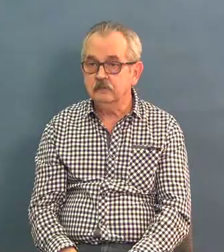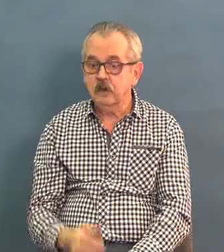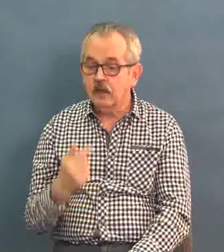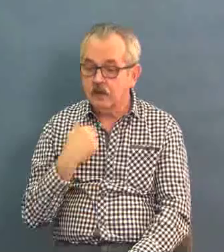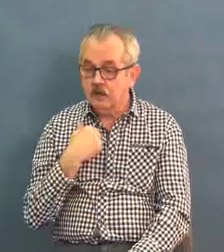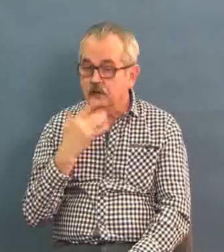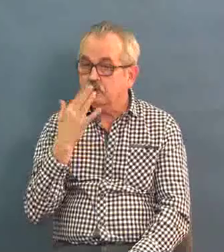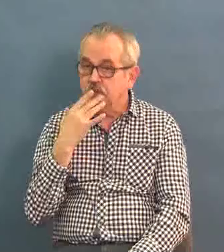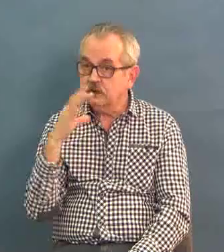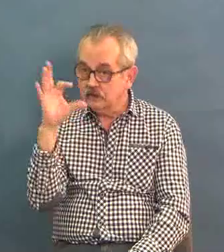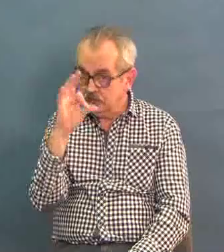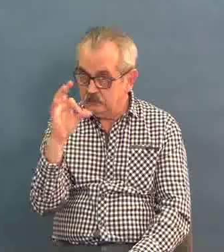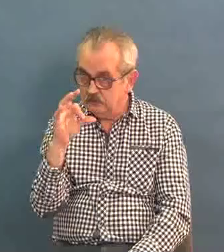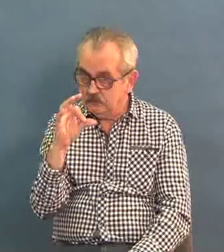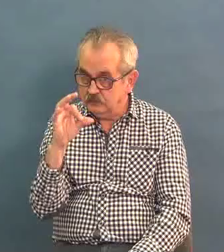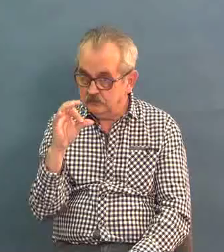Ja mówię - środa.